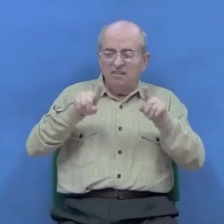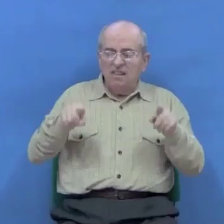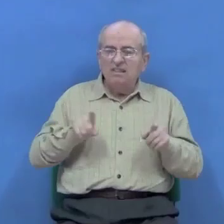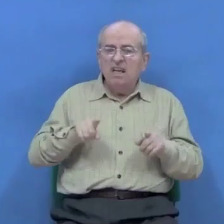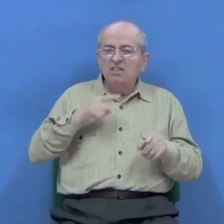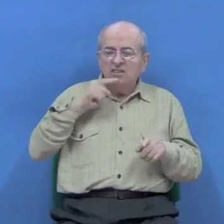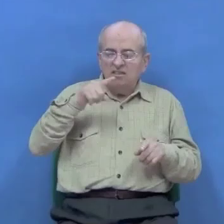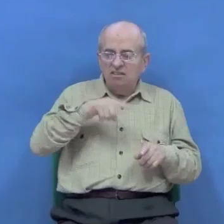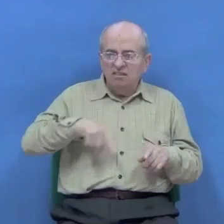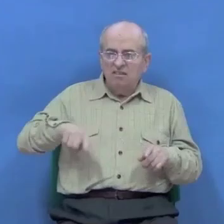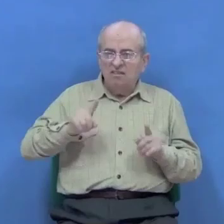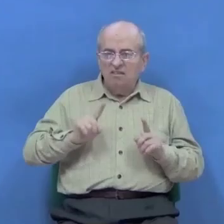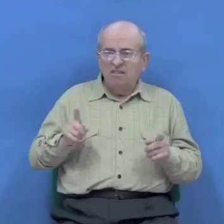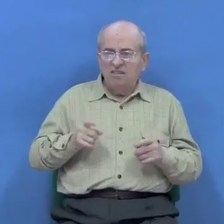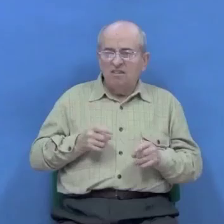uwaga. Okrągły znak zakazu z czerwoną obwódką.